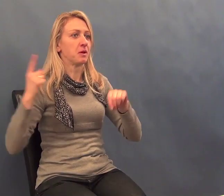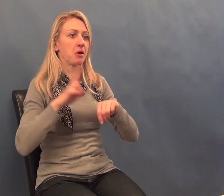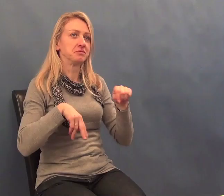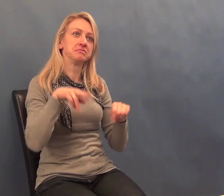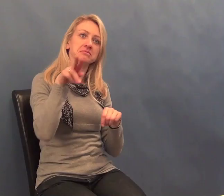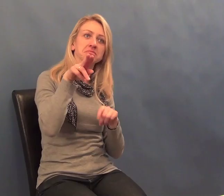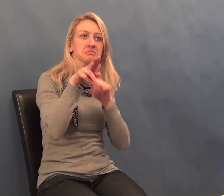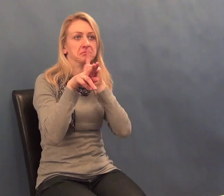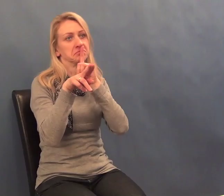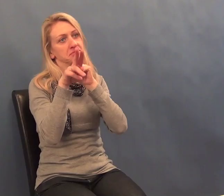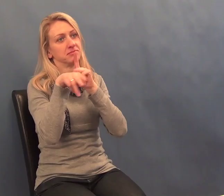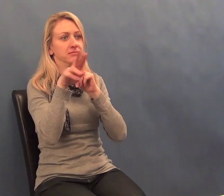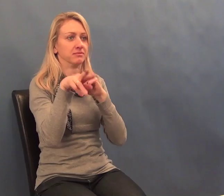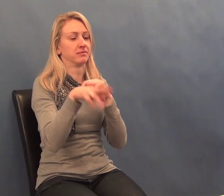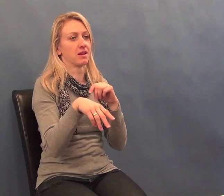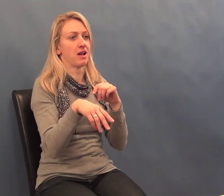Policjant patrzy i nic nie mówi.